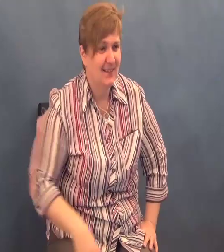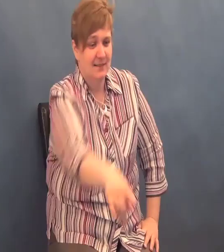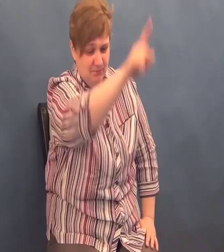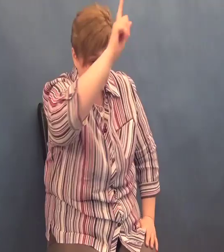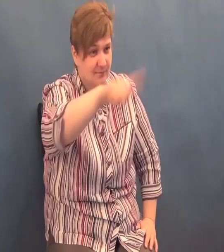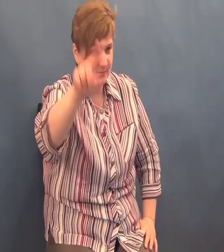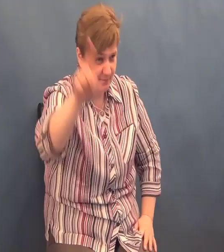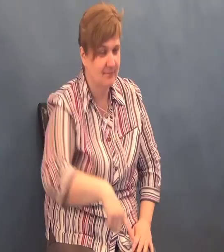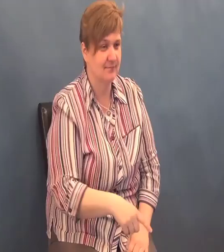Odpada.